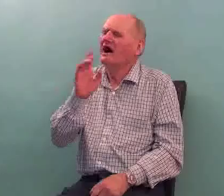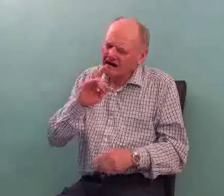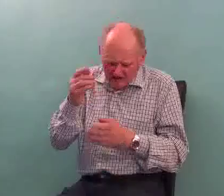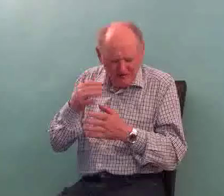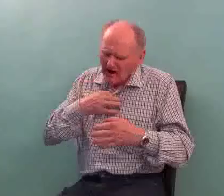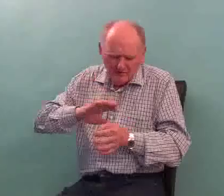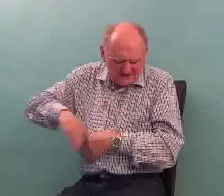Obojętnie.